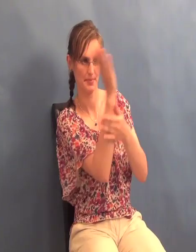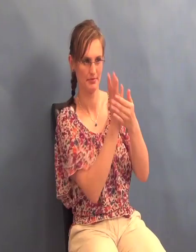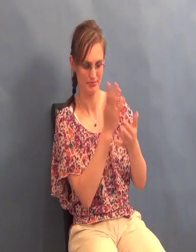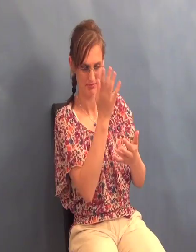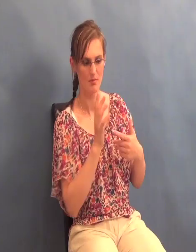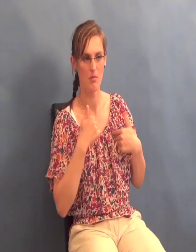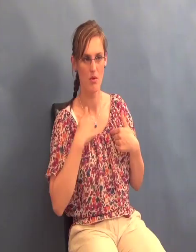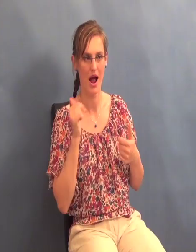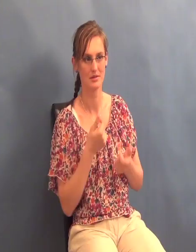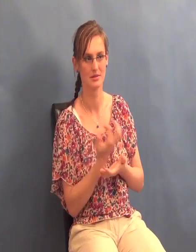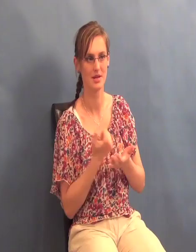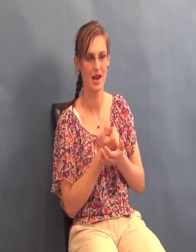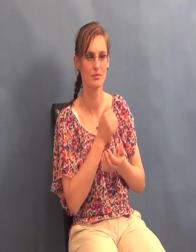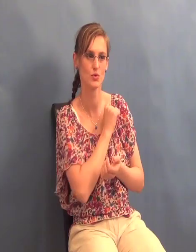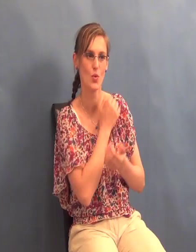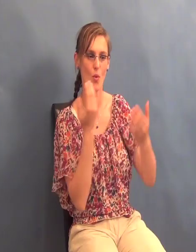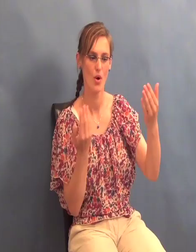Charlie mówi: "Bo chcę zarabiać wstawiając nowe szyby."